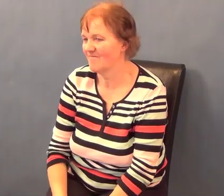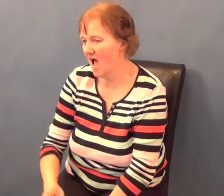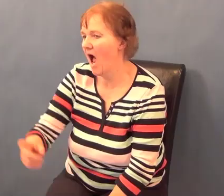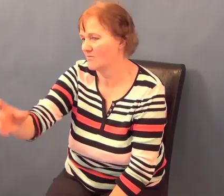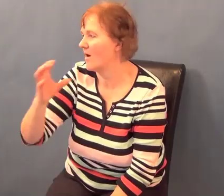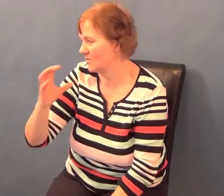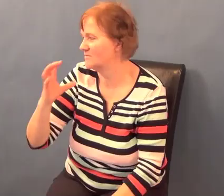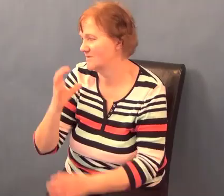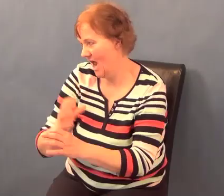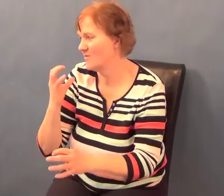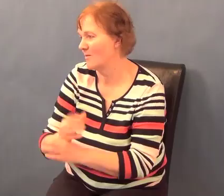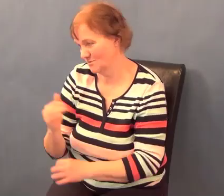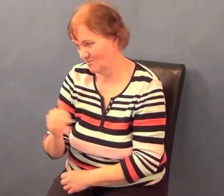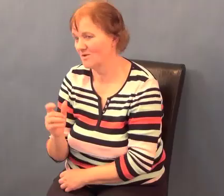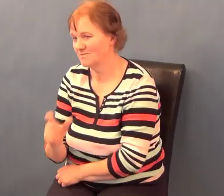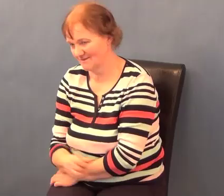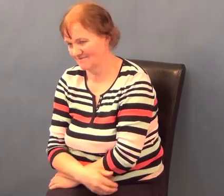Autobus może być.